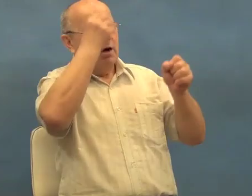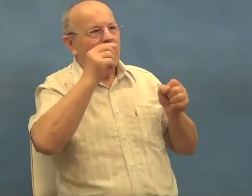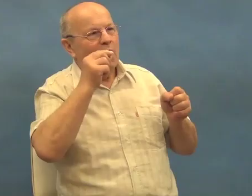Zaciera ręce.